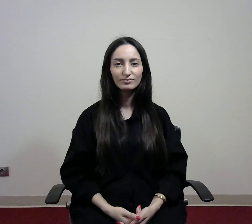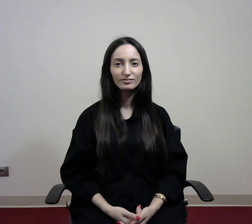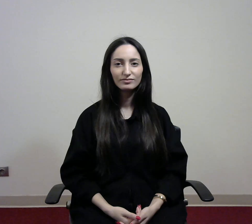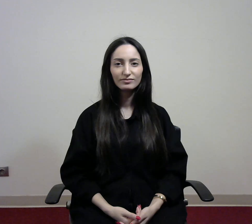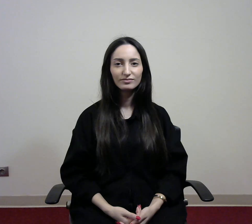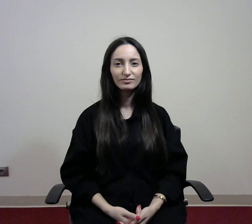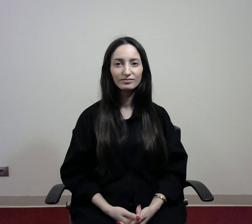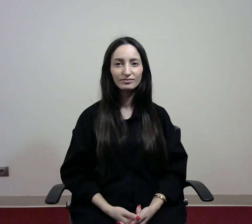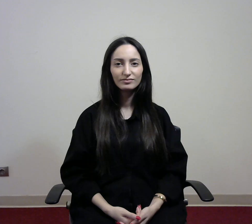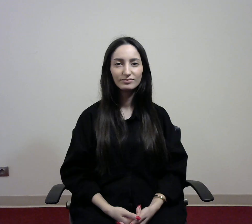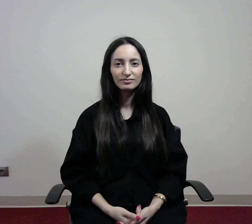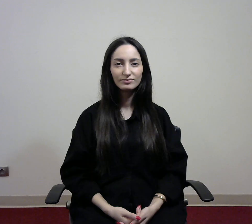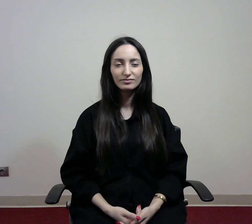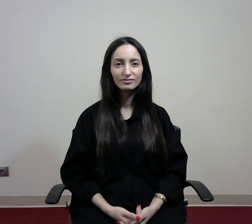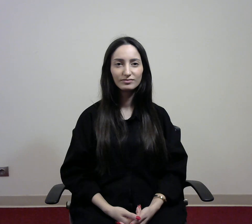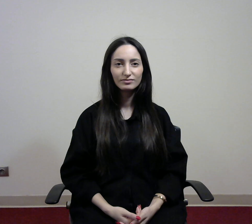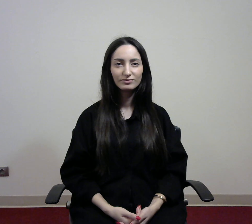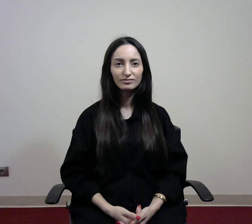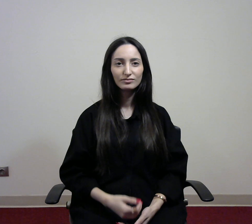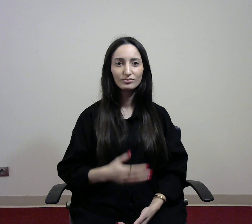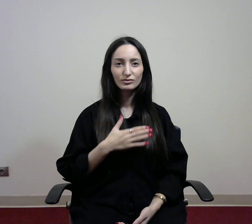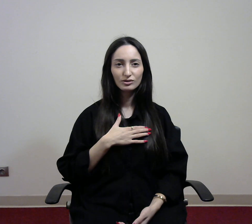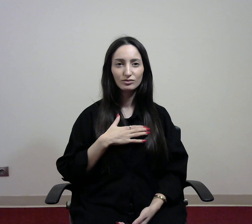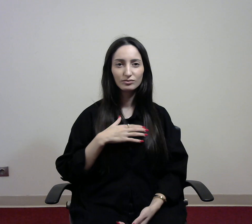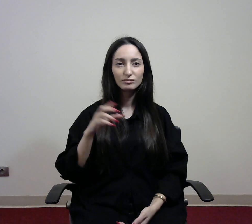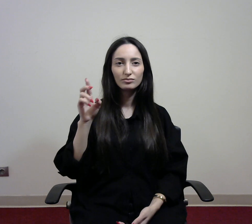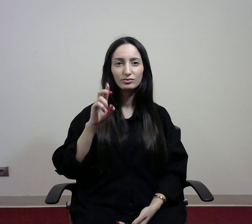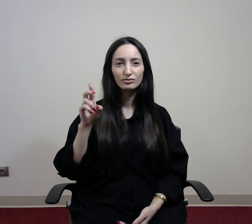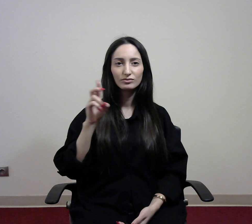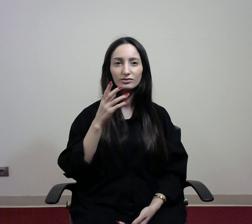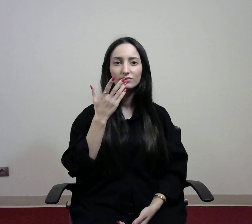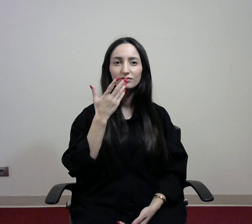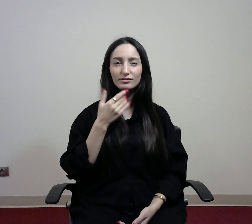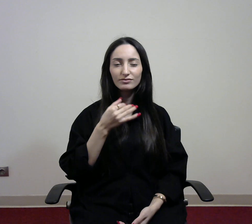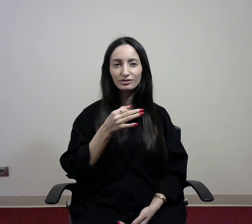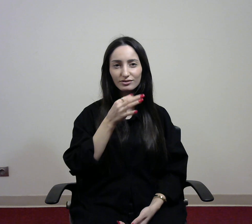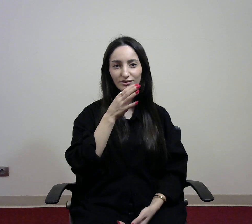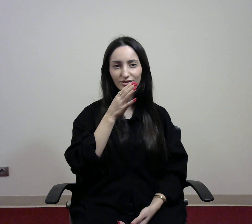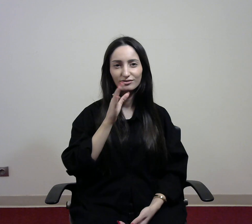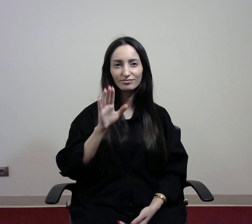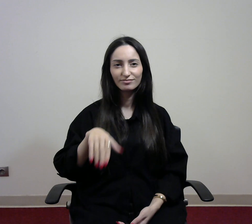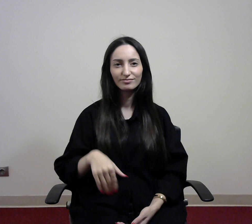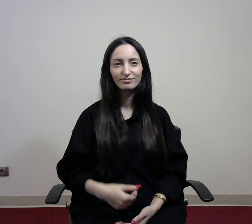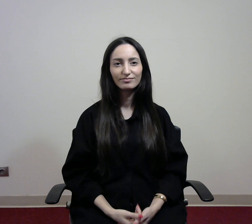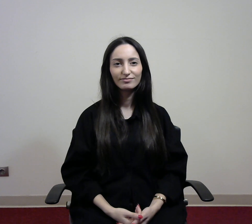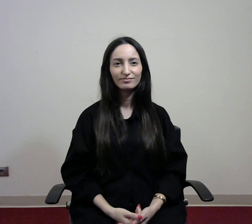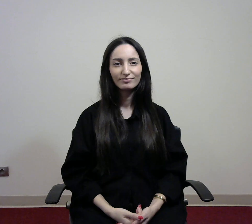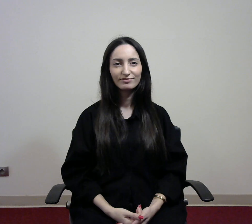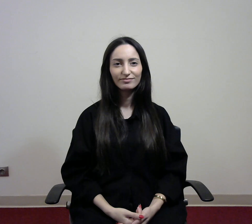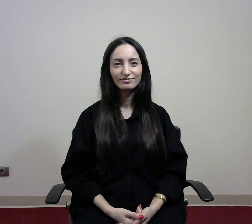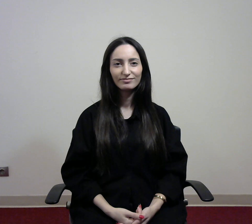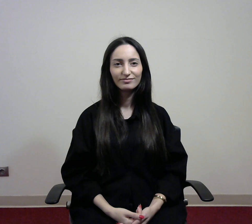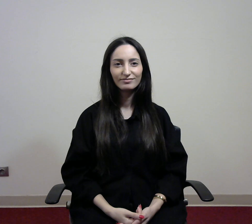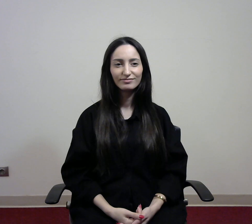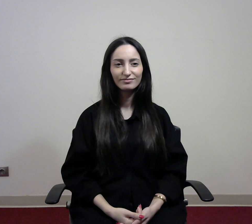Mənim bənövşəyi rəngdən xoşum gəlir